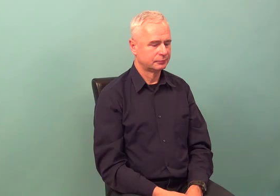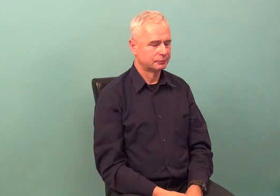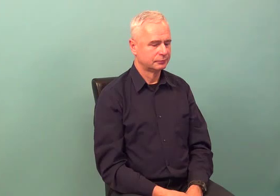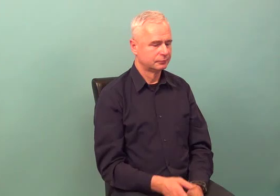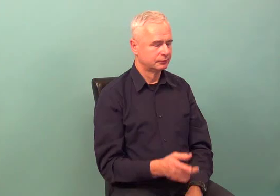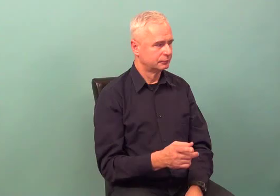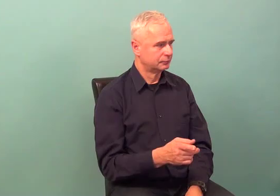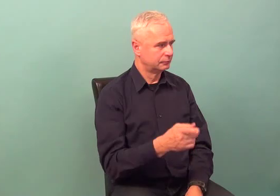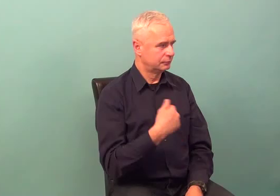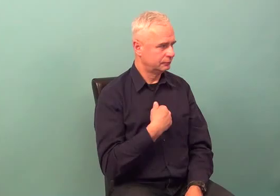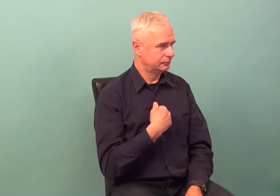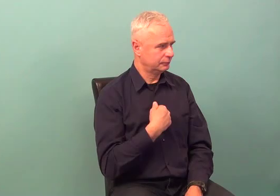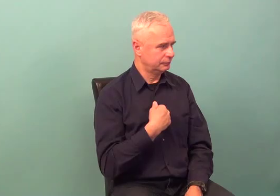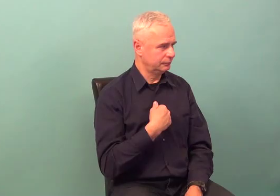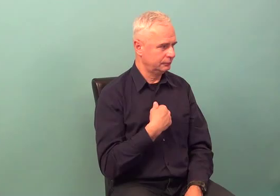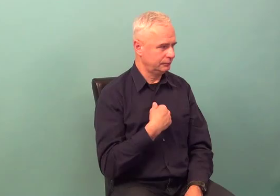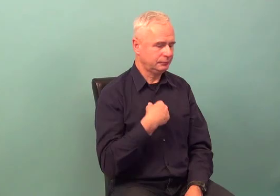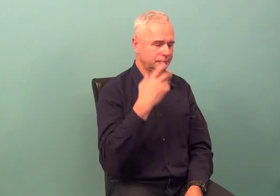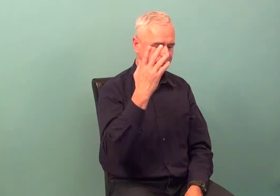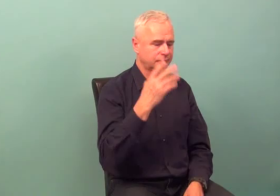Ja? Okej.